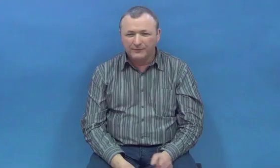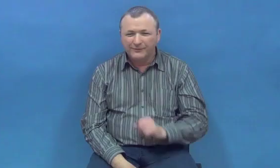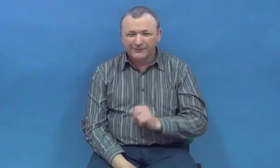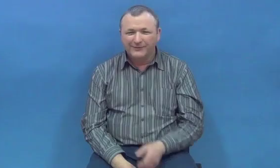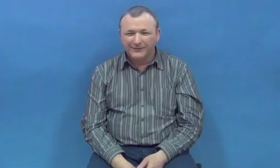Fajne.